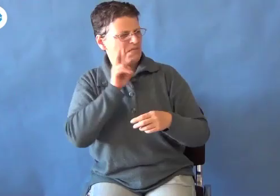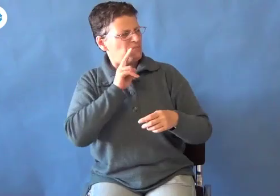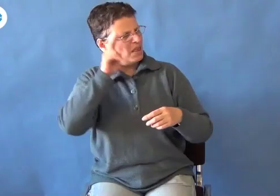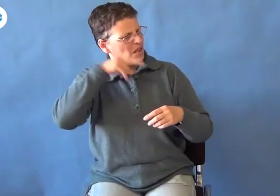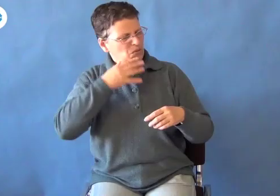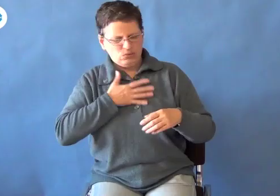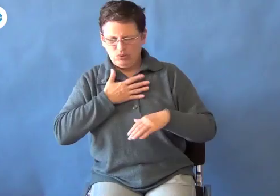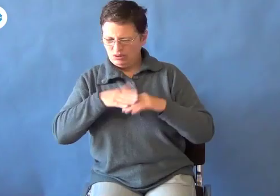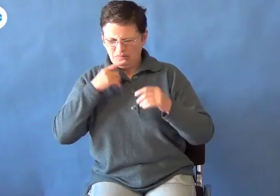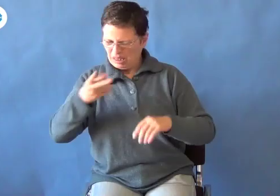Mama i tata mieli złe przeczucia.